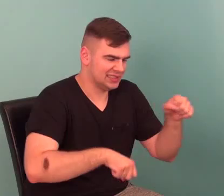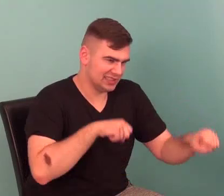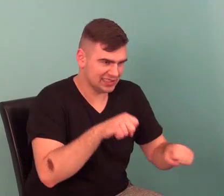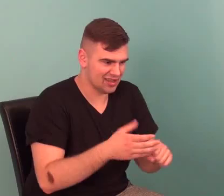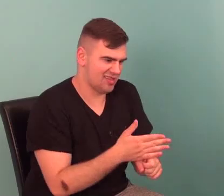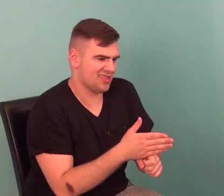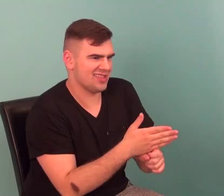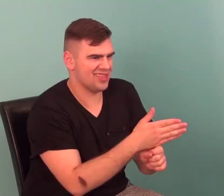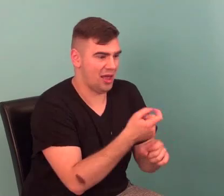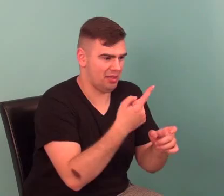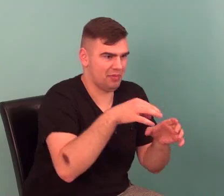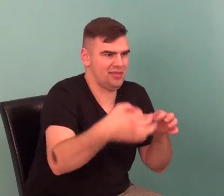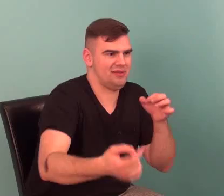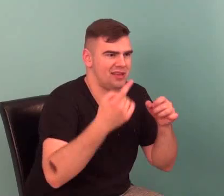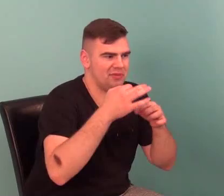Krzywo jedzie, kilka owoców wypada z kosza.